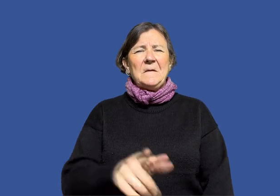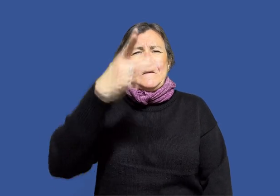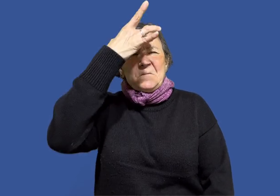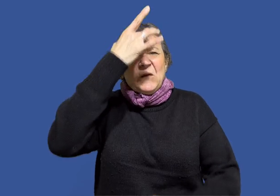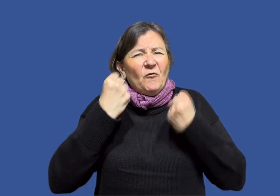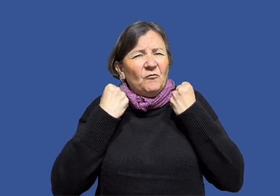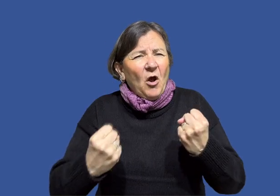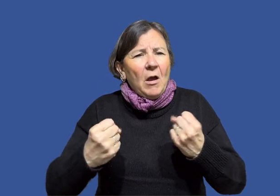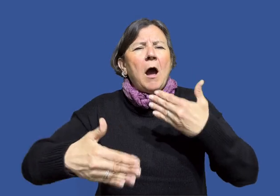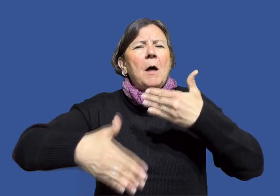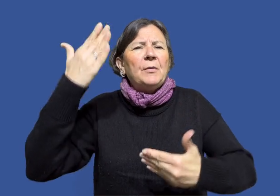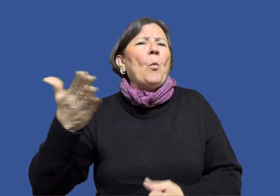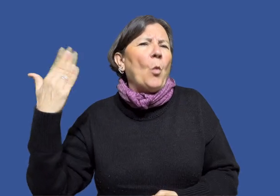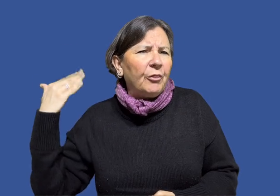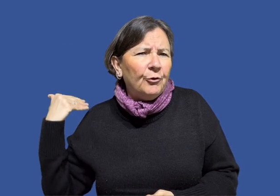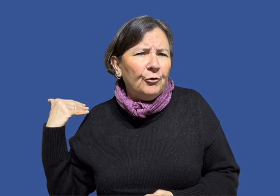Quan va començar el mal de cap?